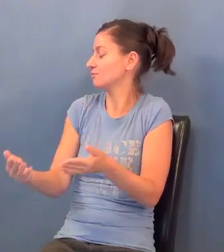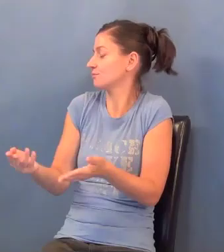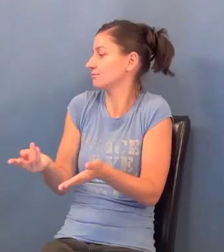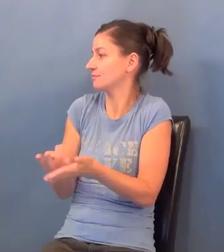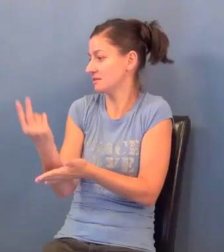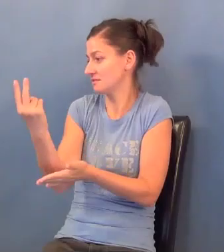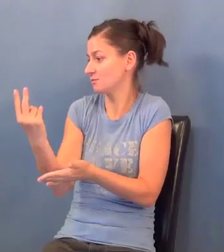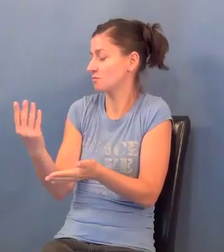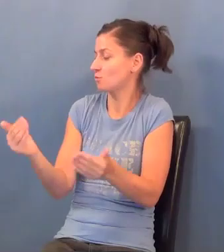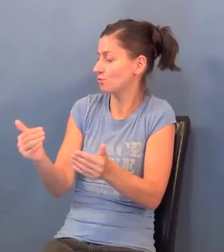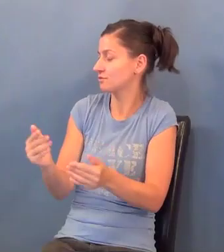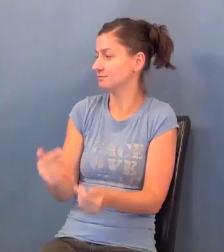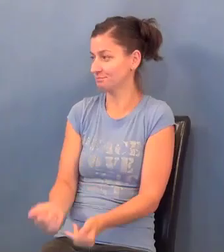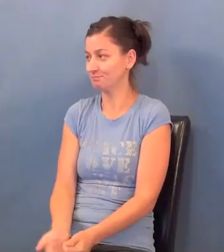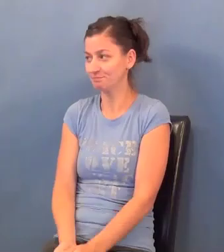Upaść można.